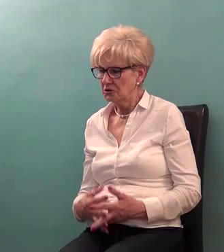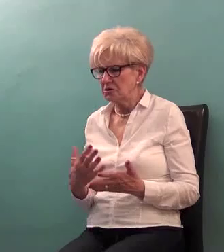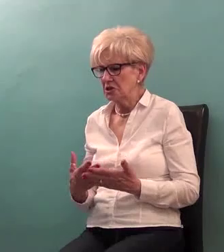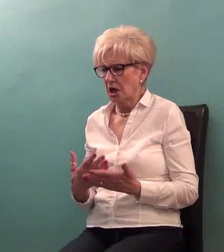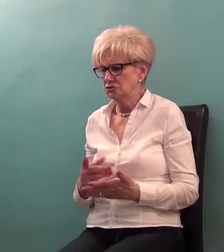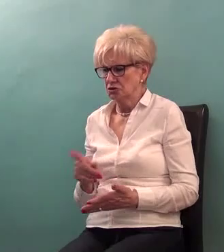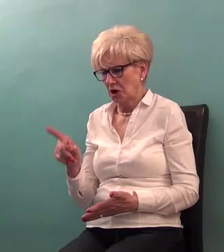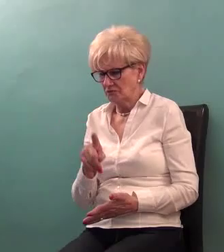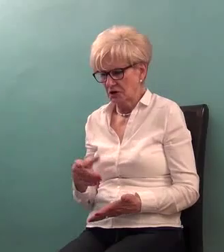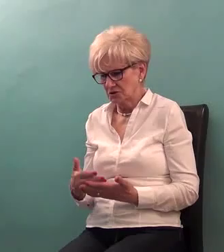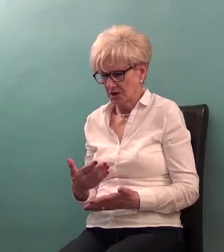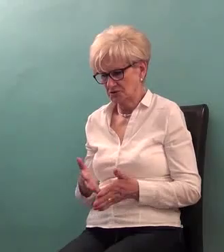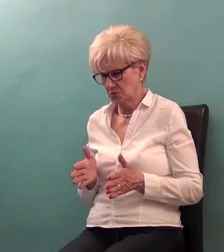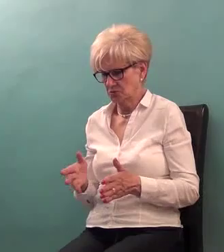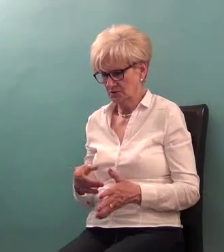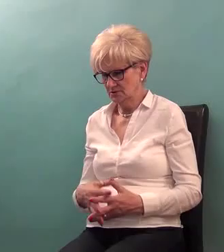Dlaczego jest znak zakazu na ulicy?